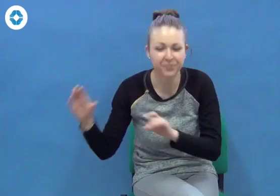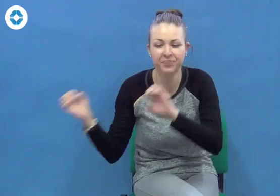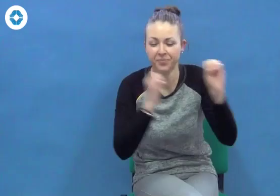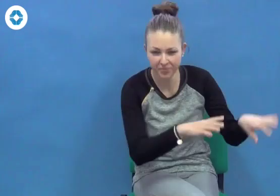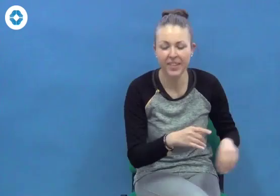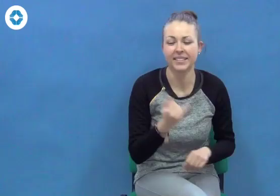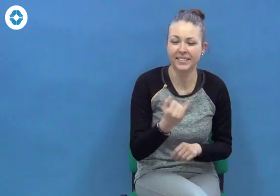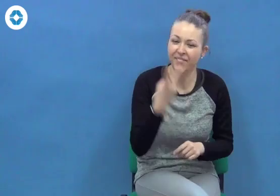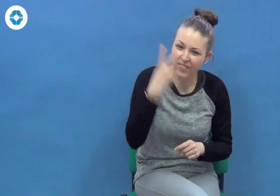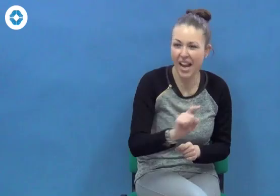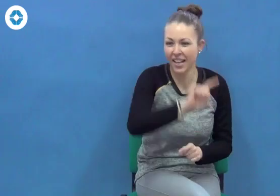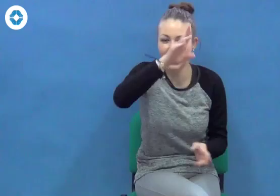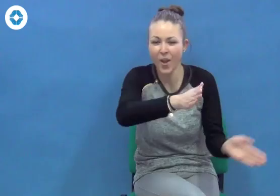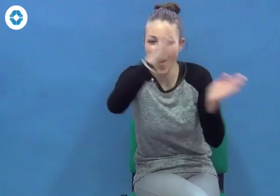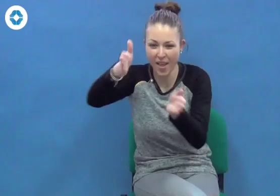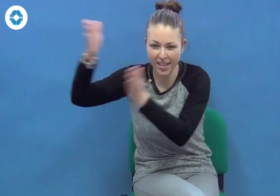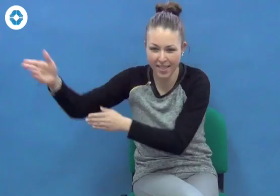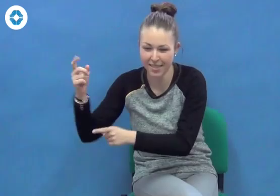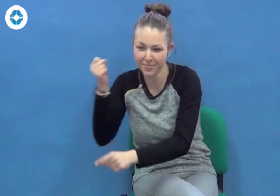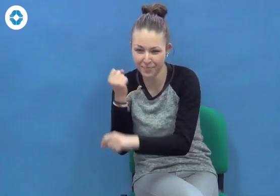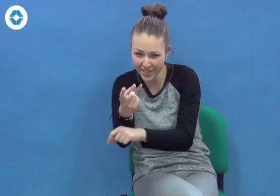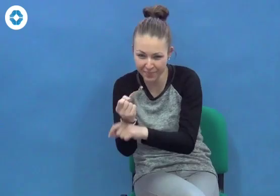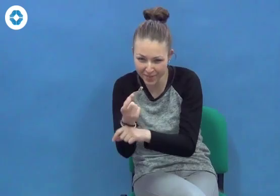Dziecko rzuca kamieniami w następne szyby.